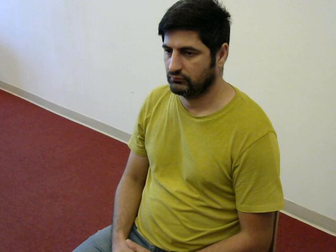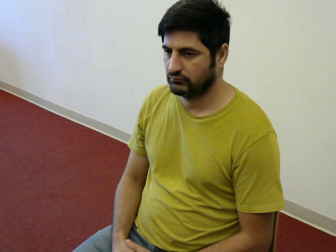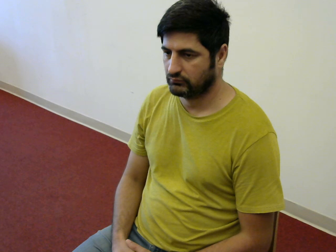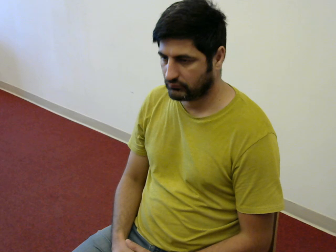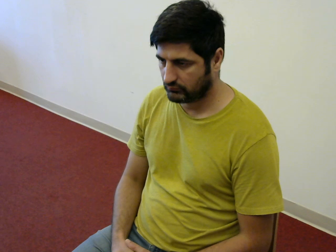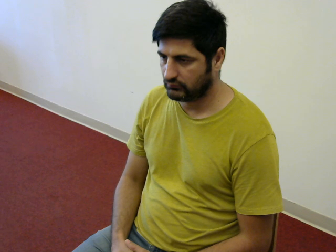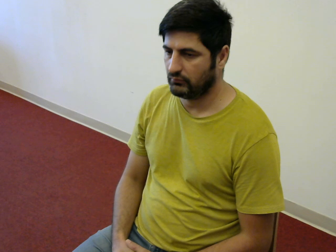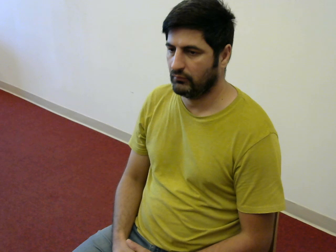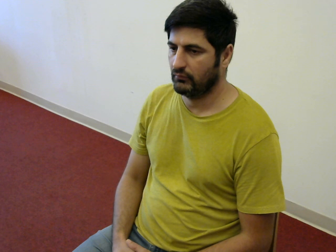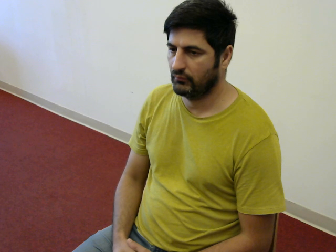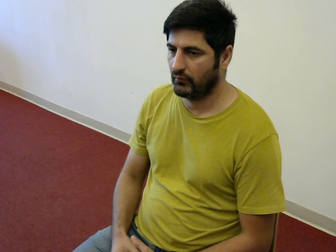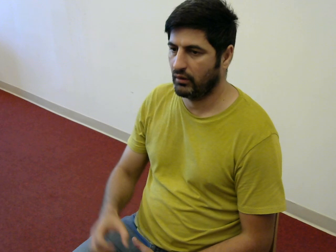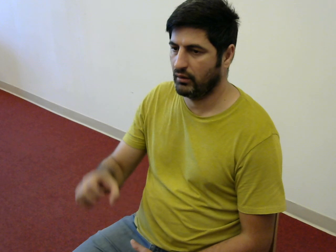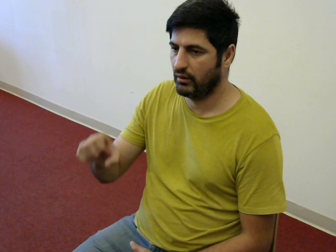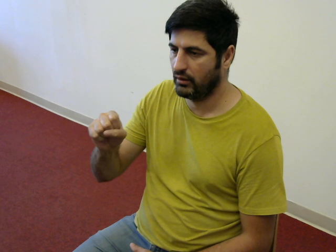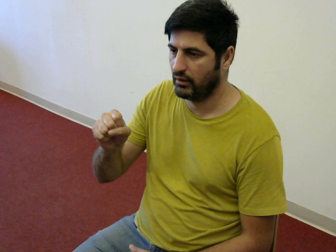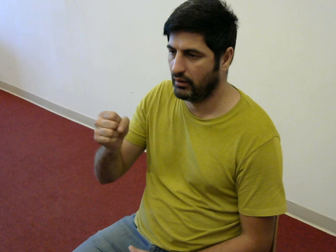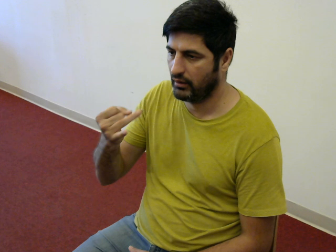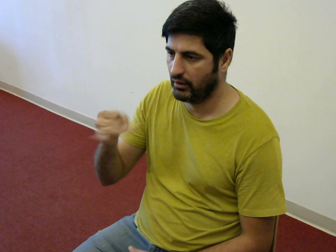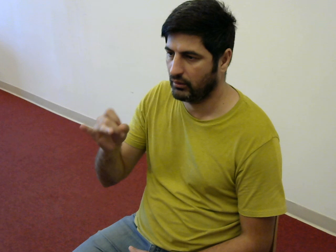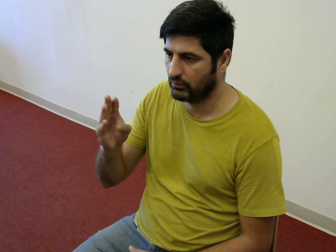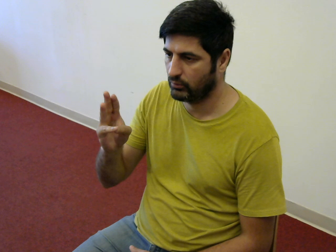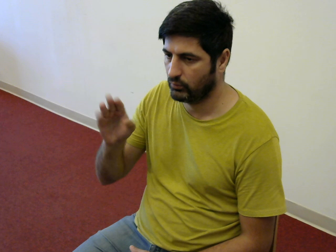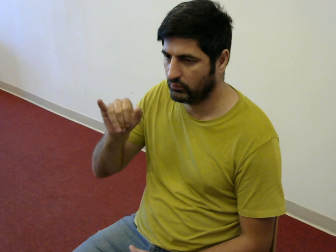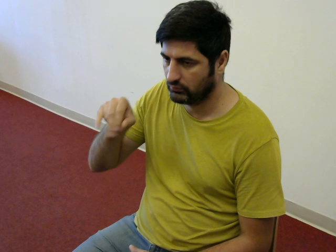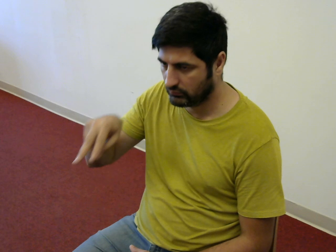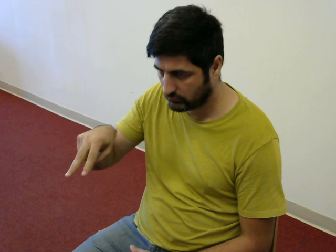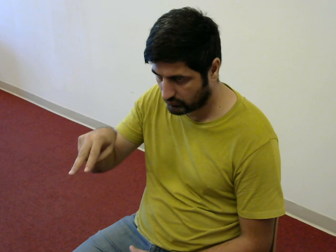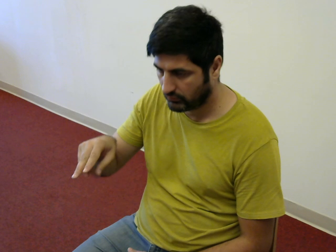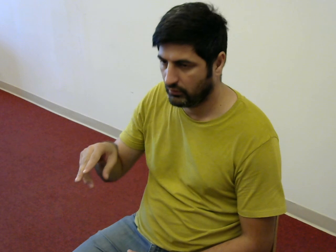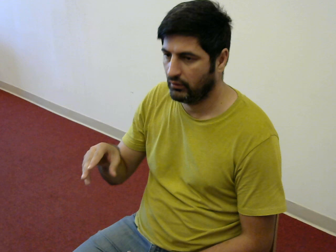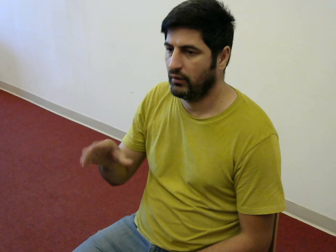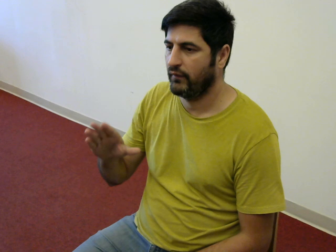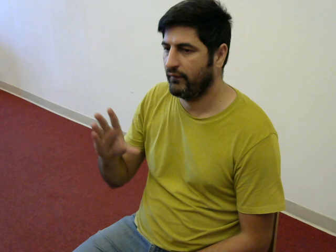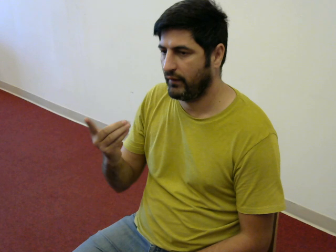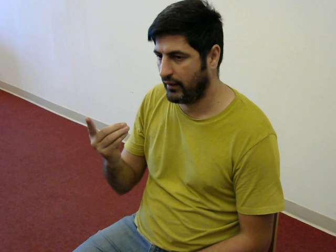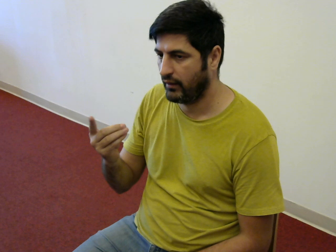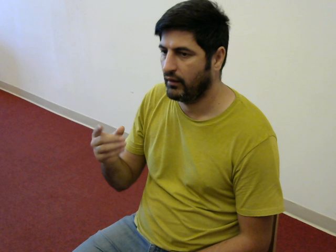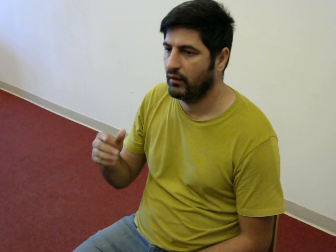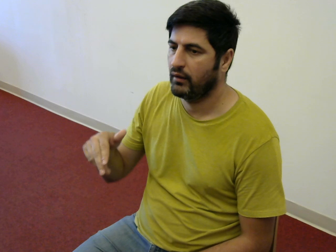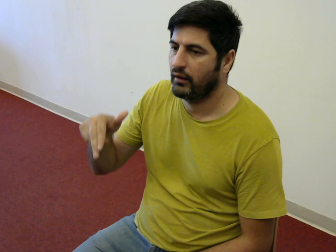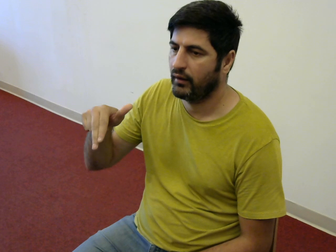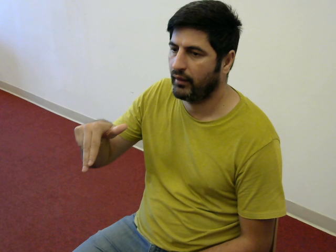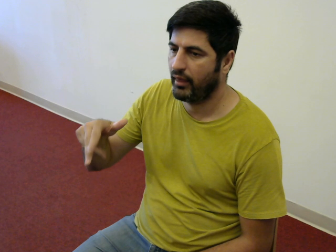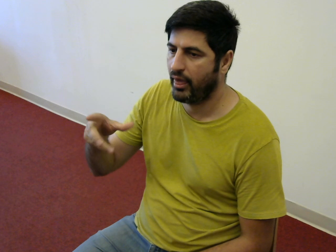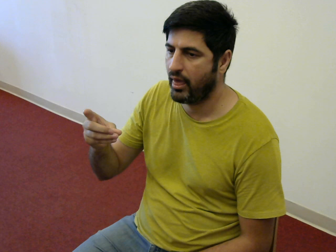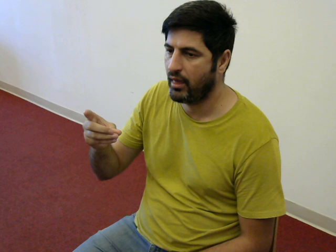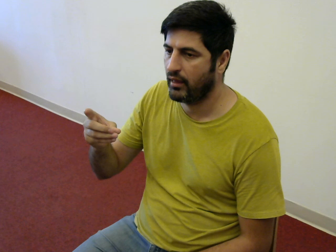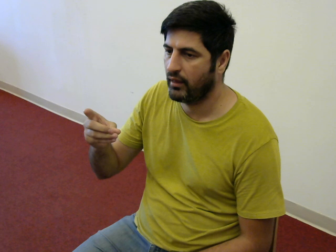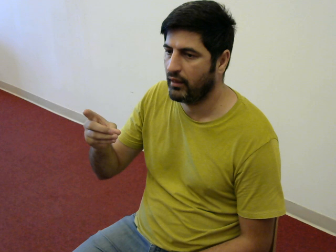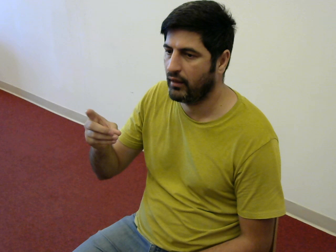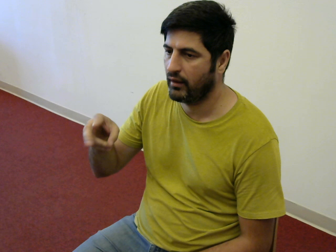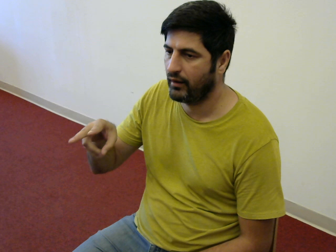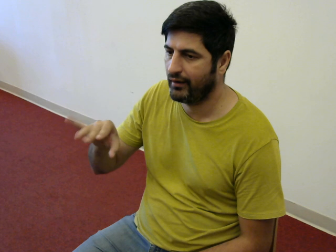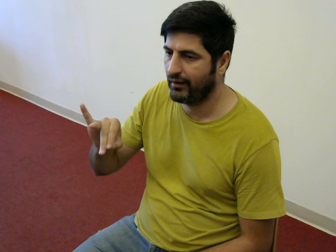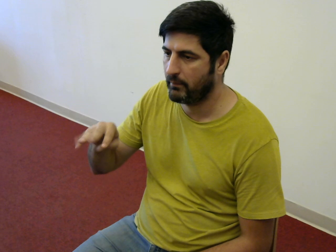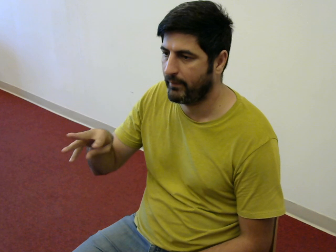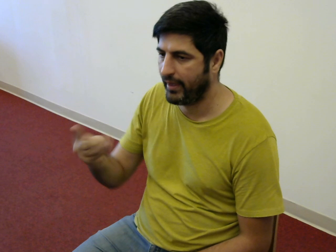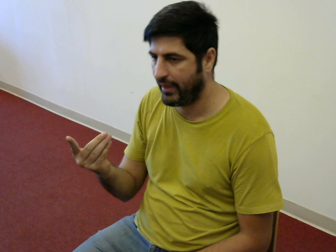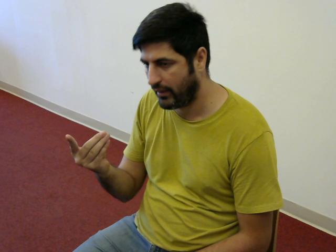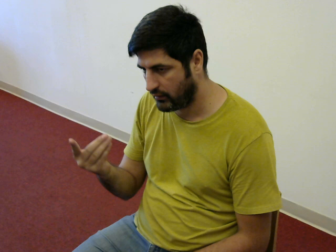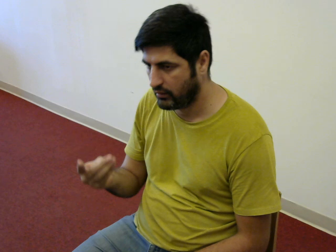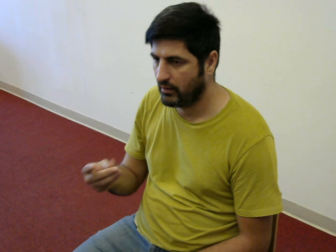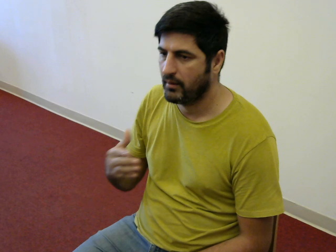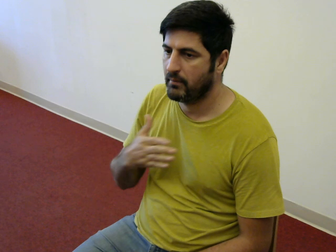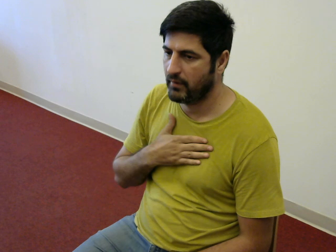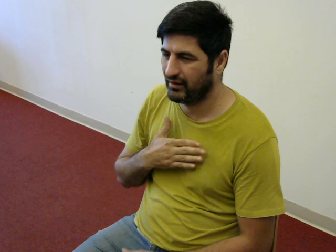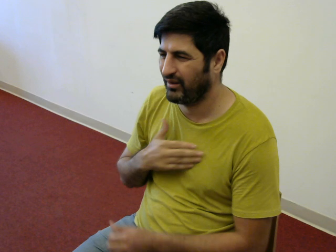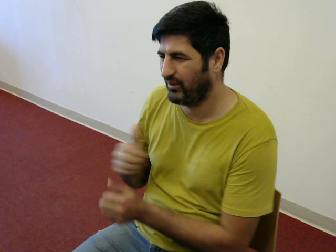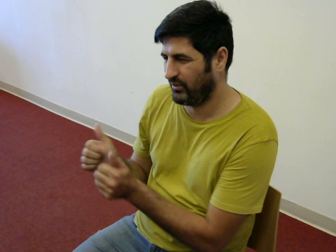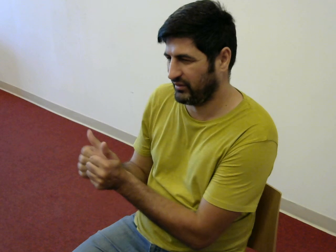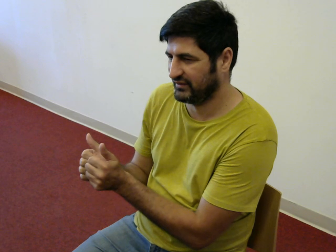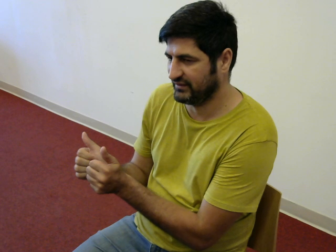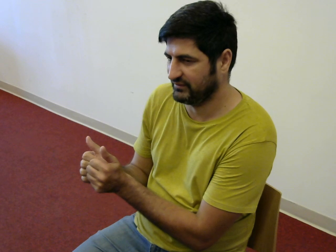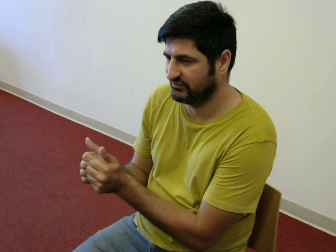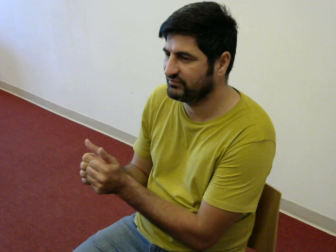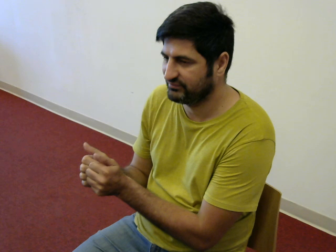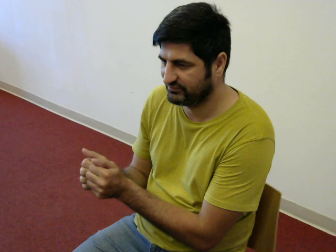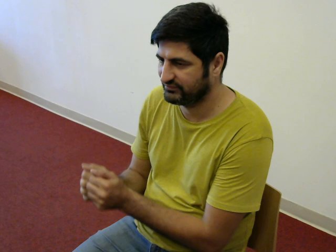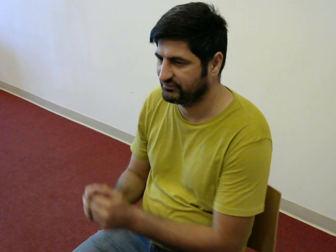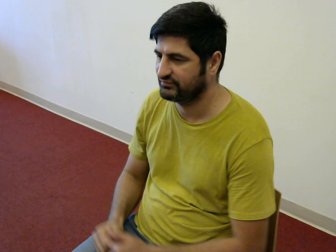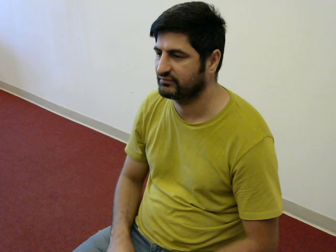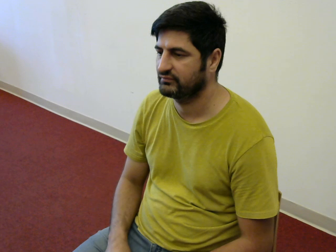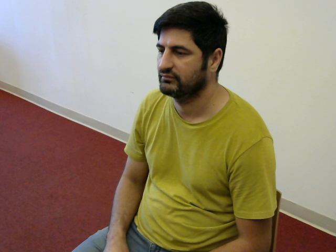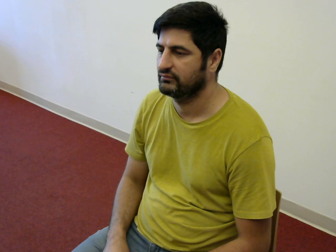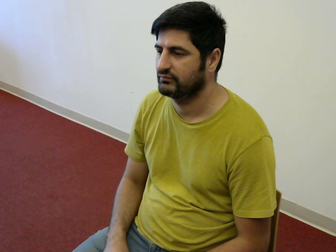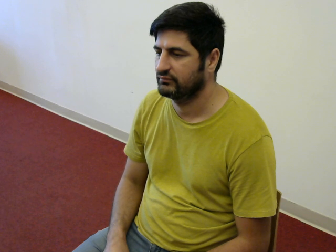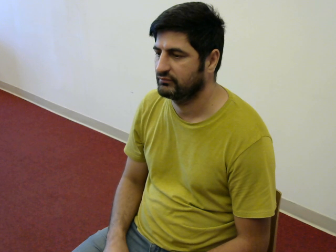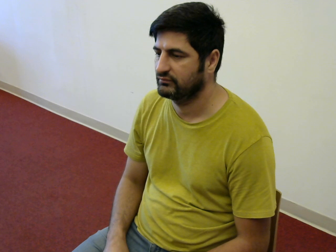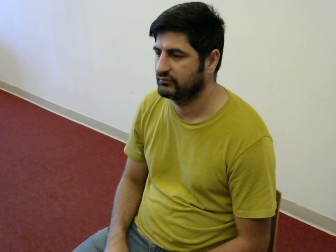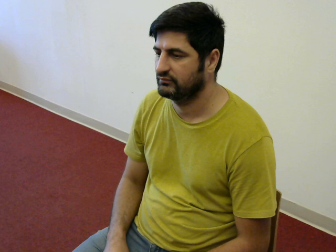Aygül və Həlimə mənim qonşularımdır